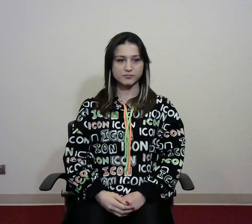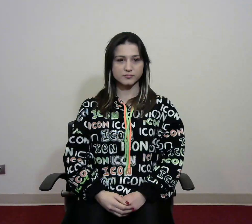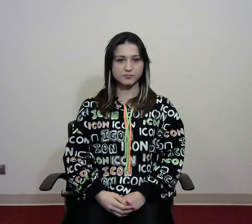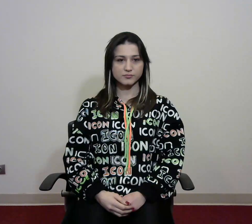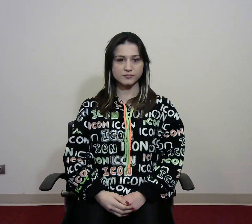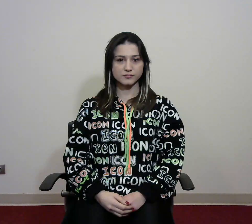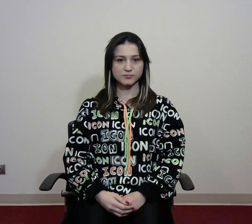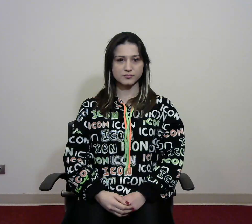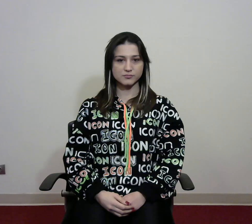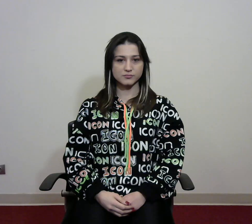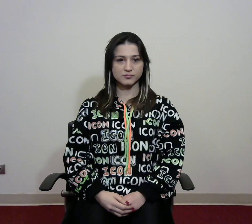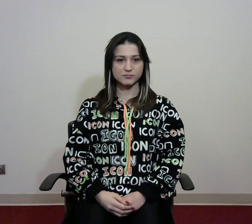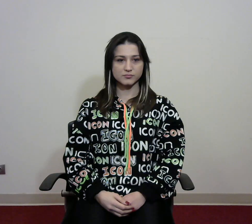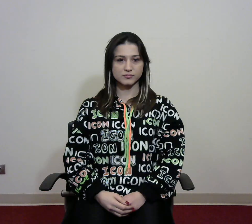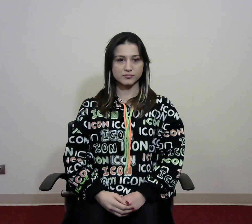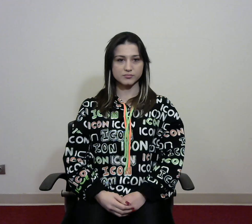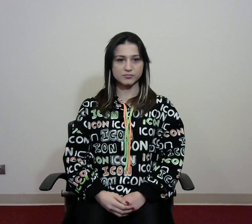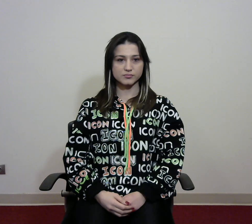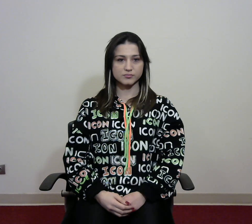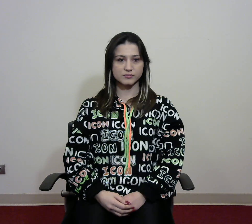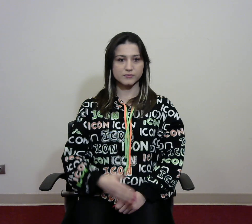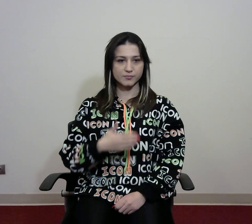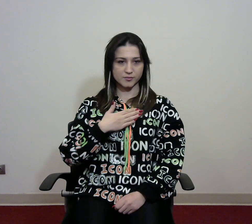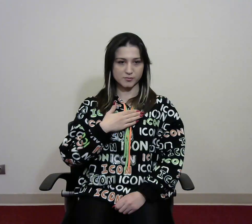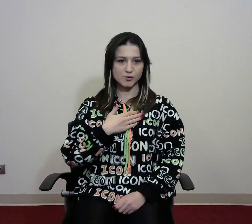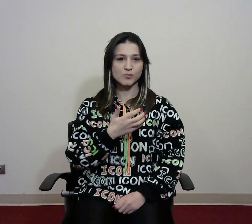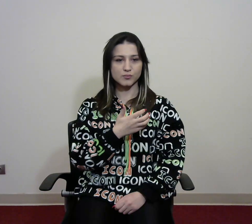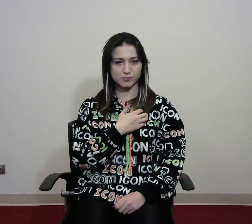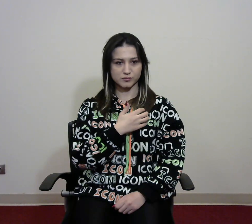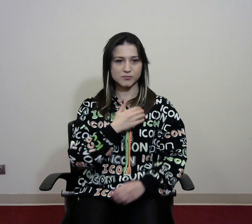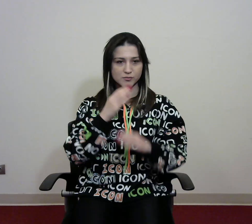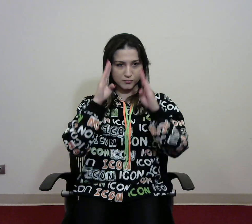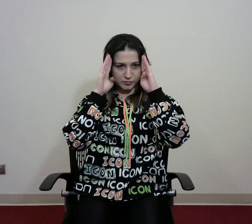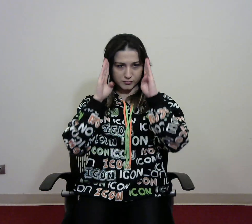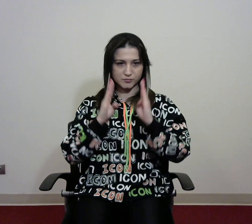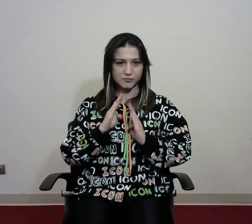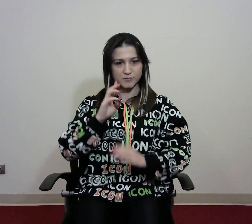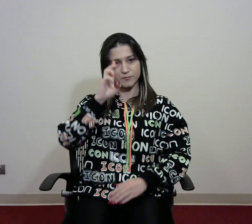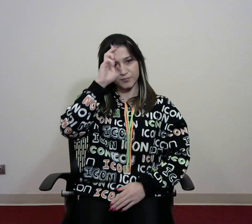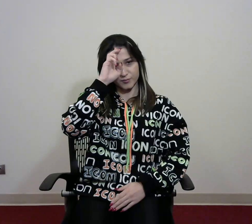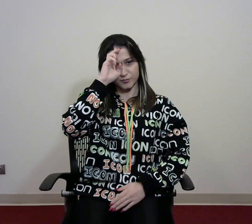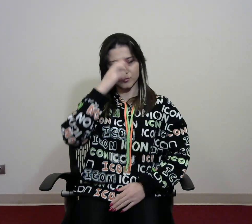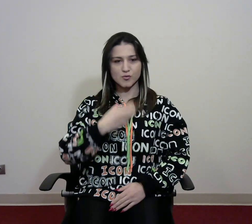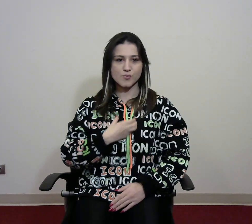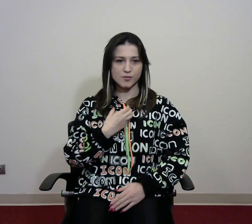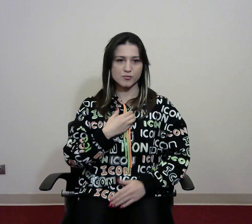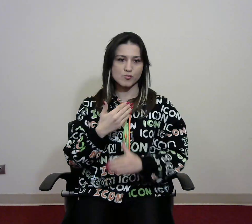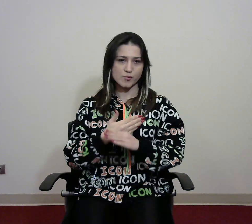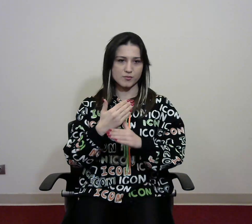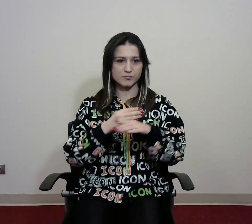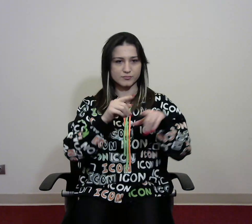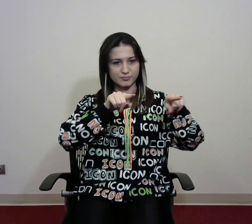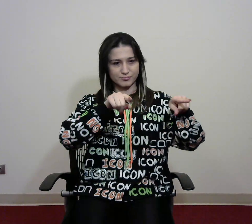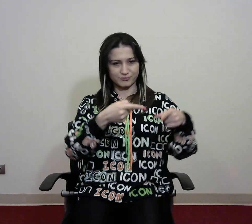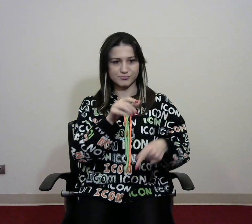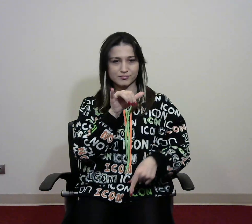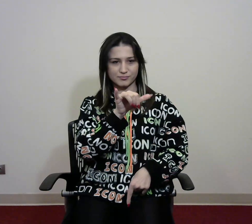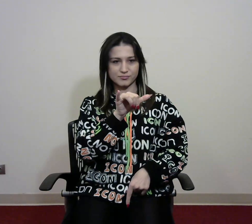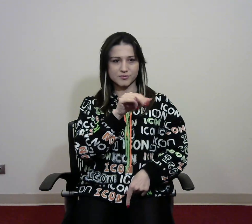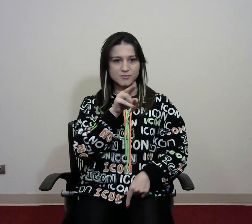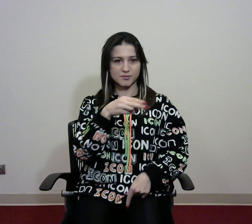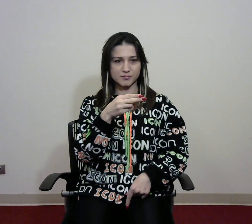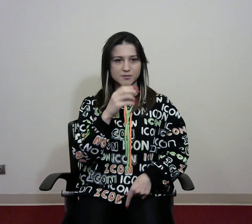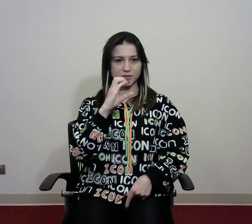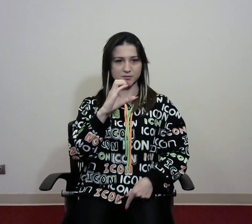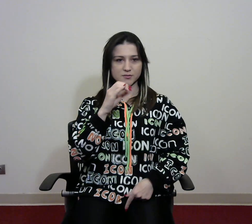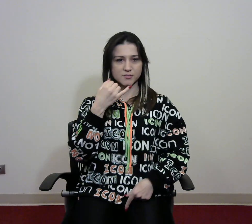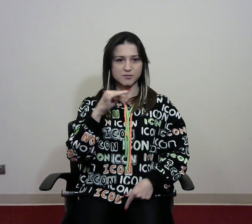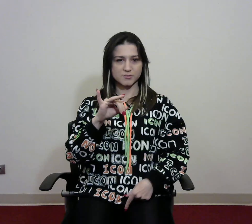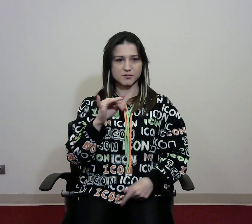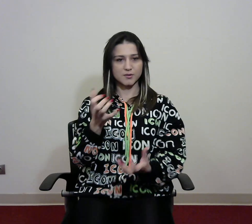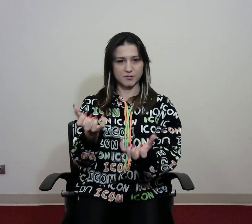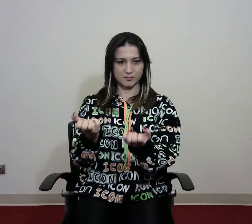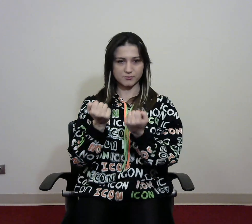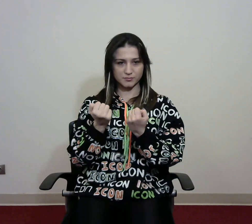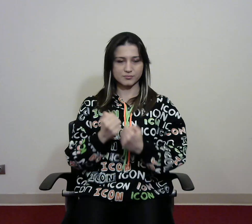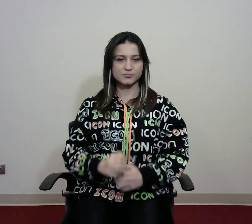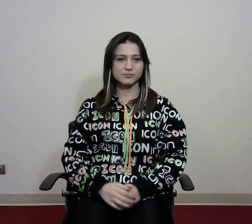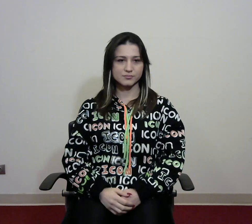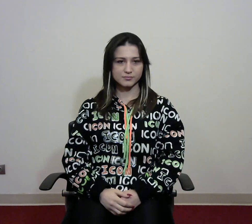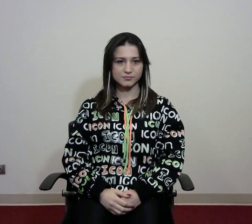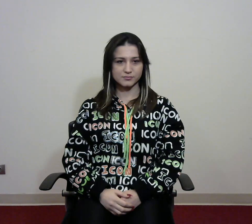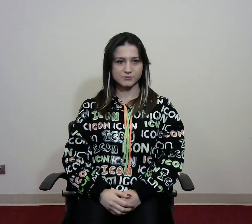Mən istəyirəm ki, ünvanlı dövlət sosial yardımı (ÜDSY) alım